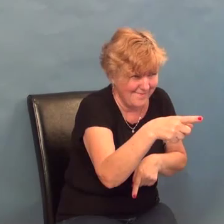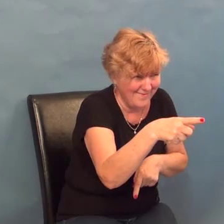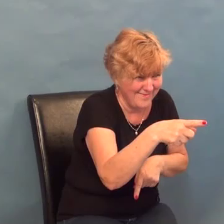Wiesz?